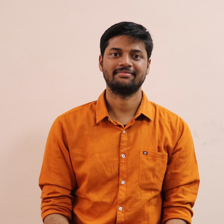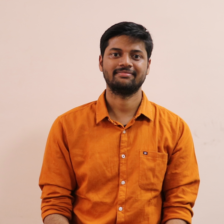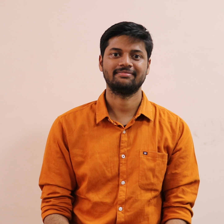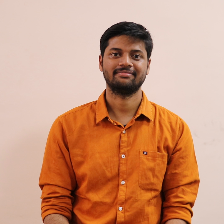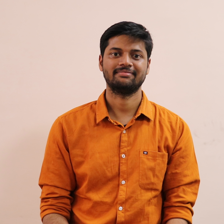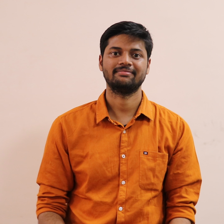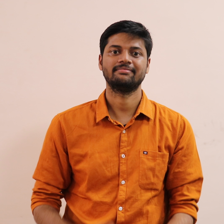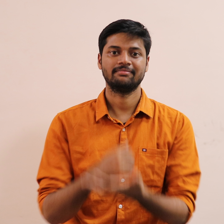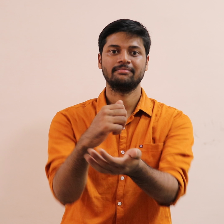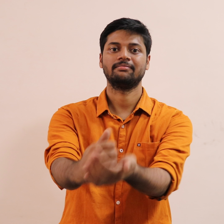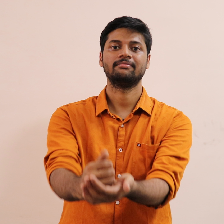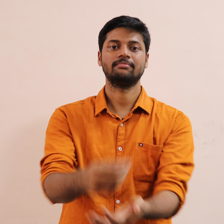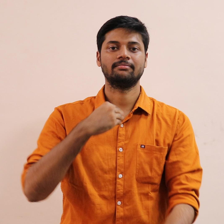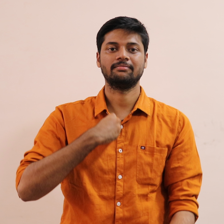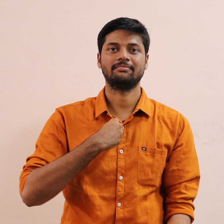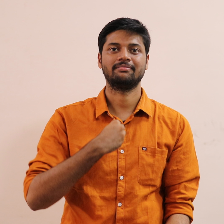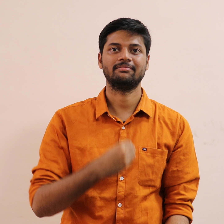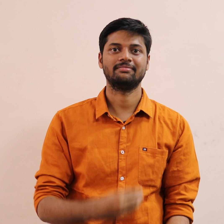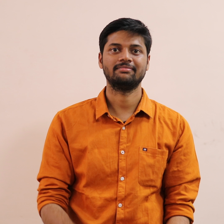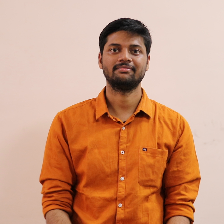help me